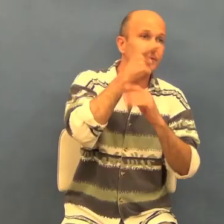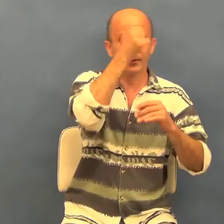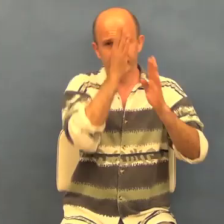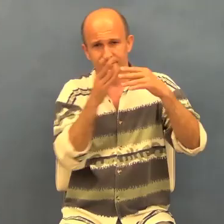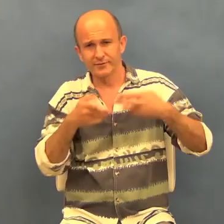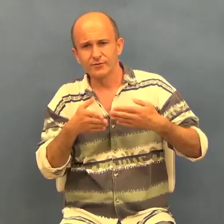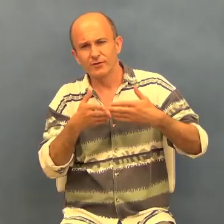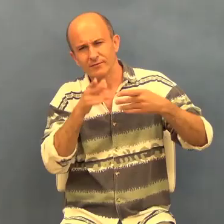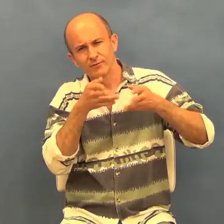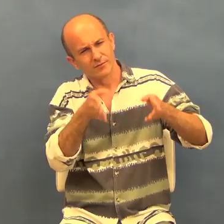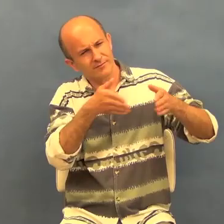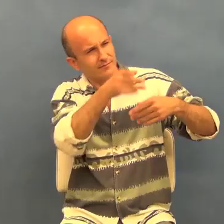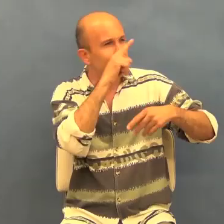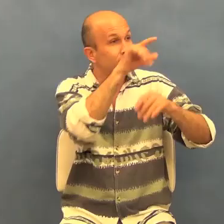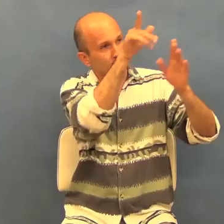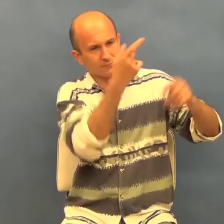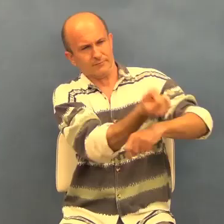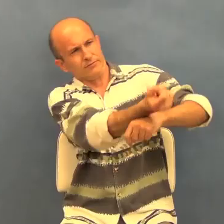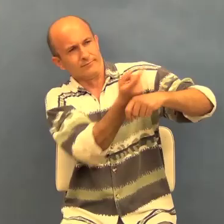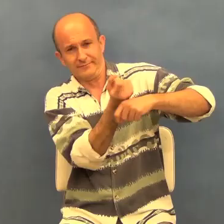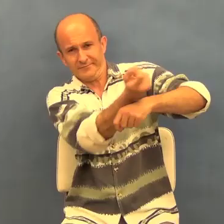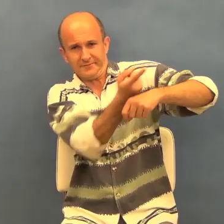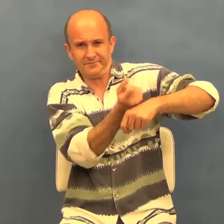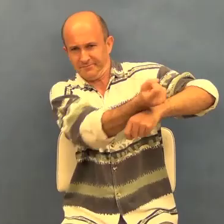Podchodzi i zza rogu rzuca w okno.